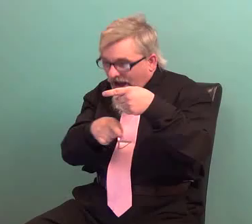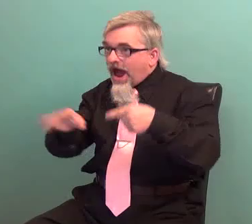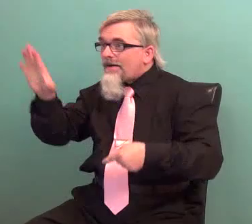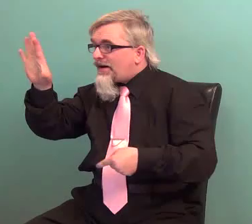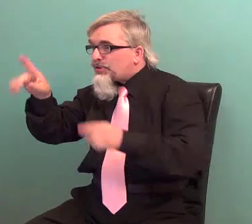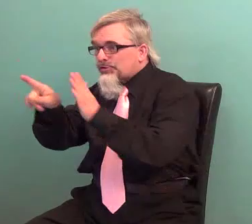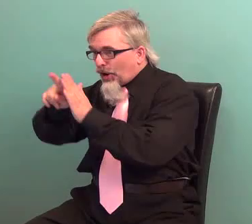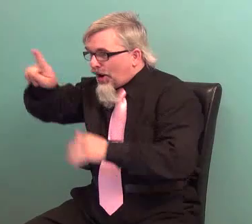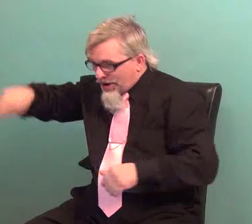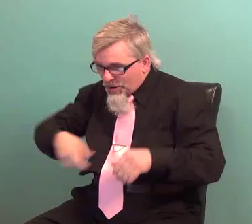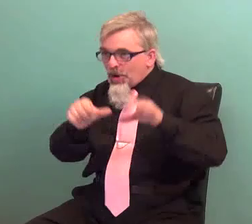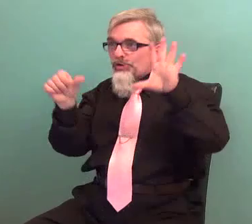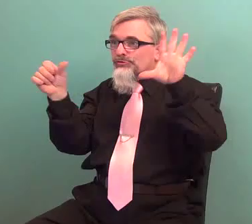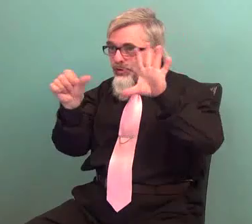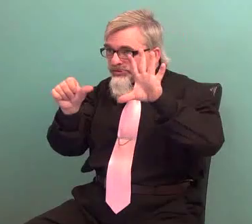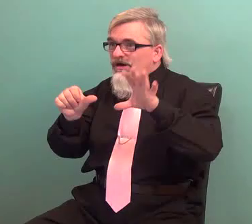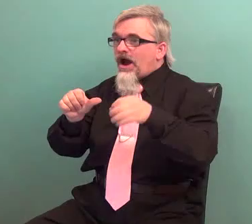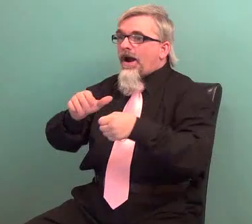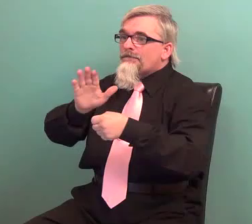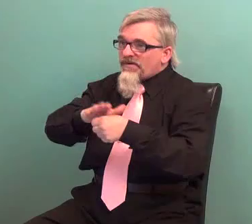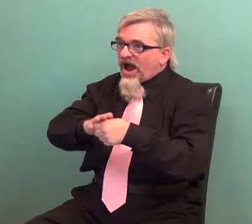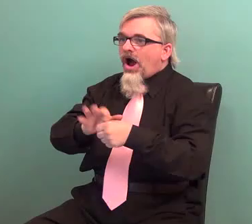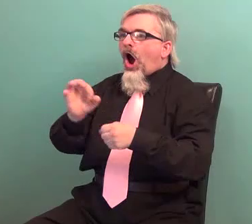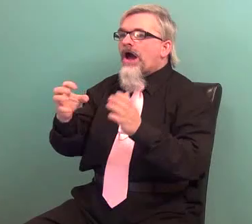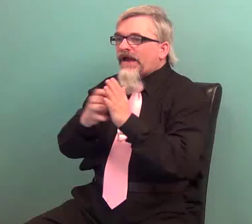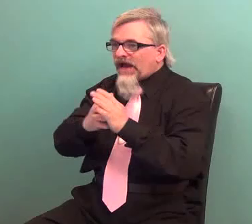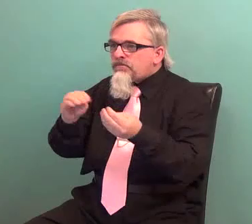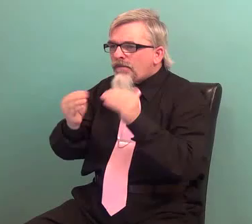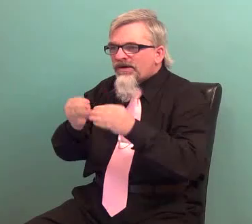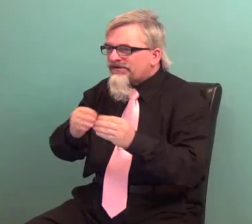Od piątej do szóstej piwo i gadanie o problemach.